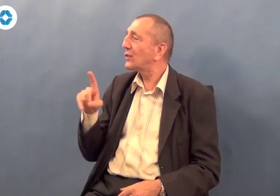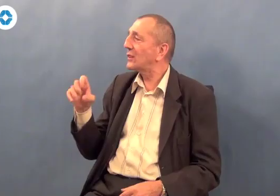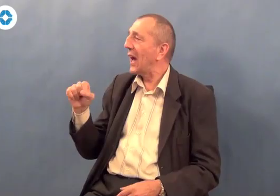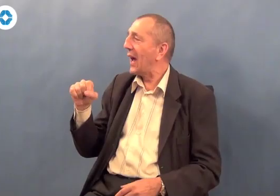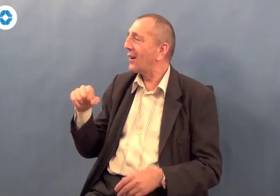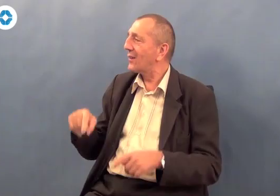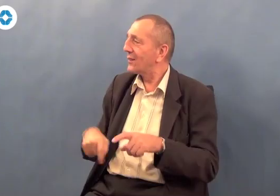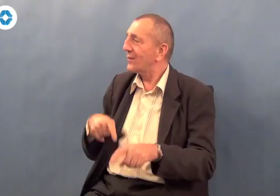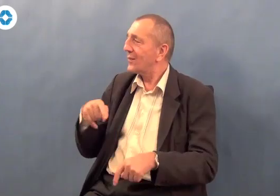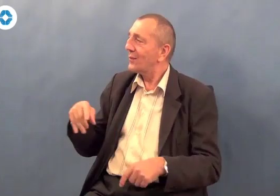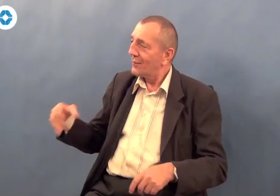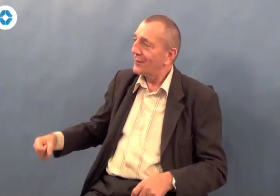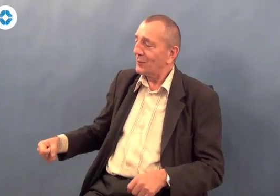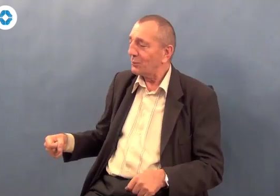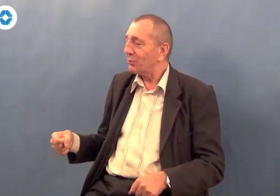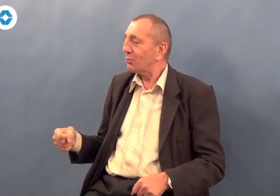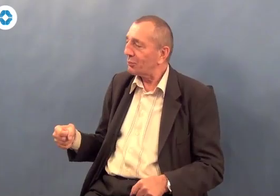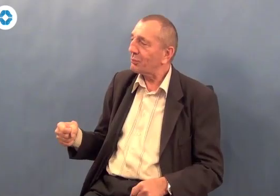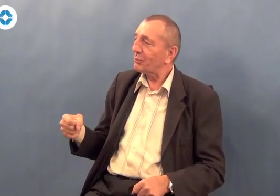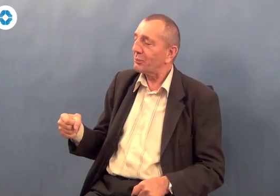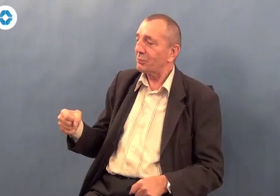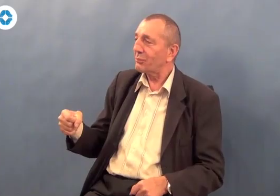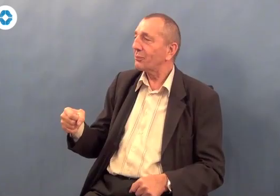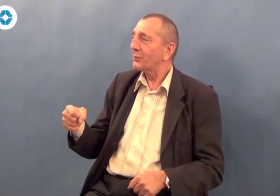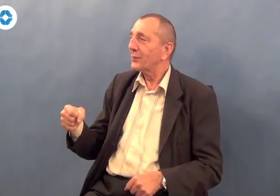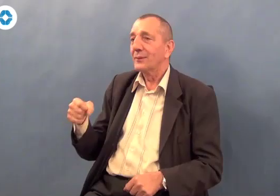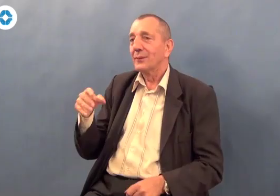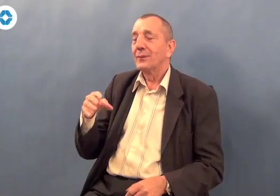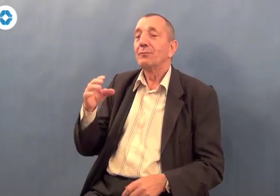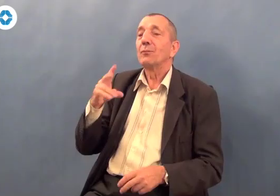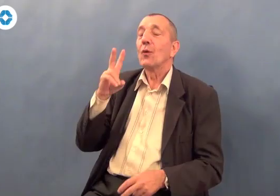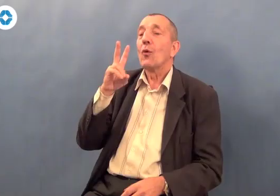Ktoś idzie i ciągnie kozę.